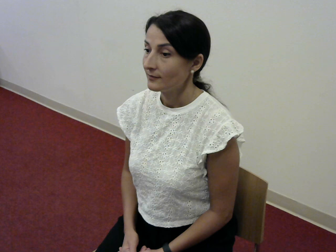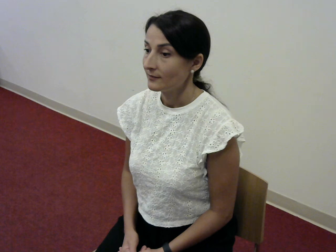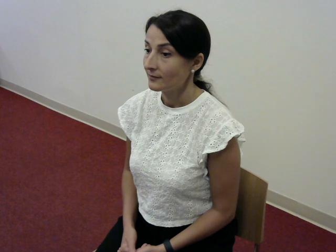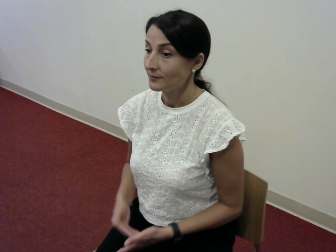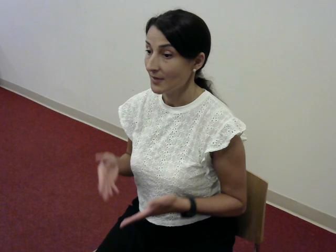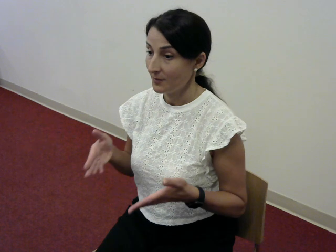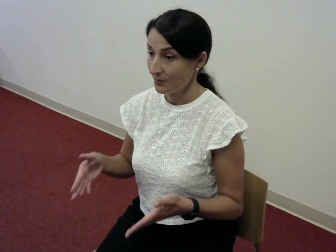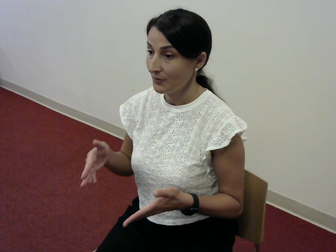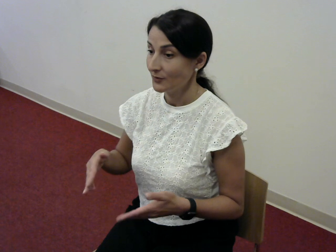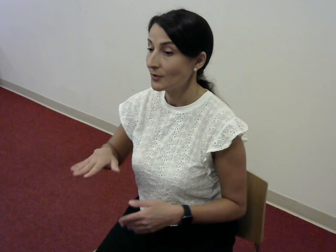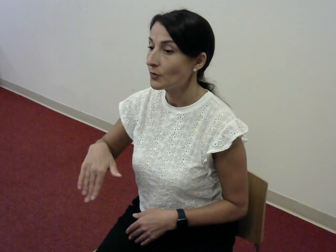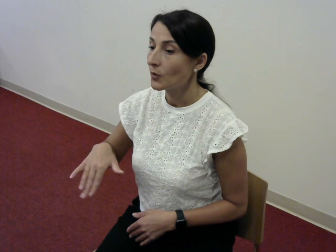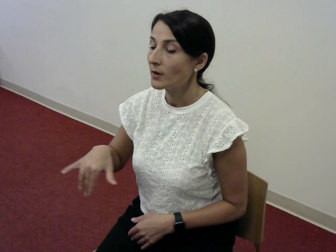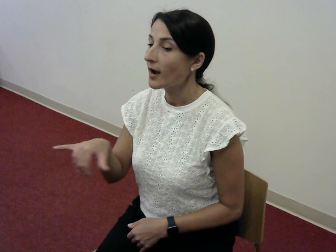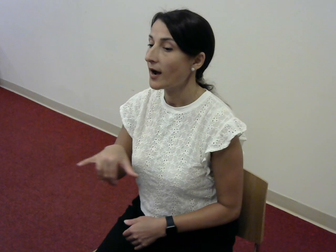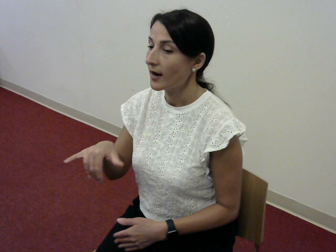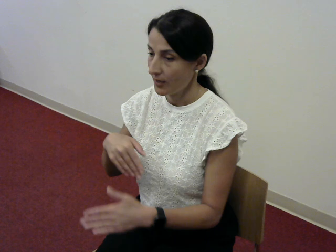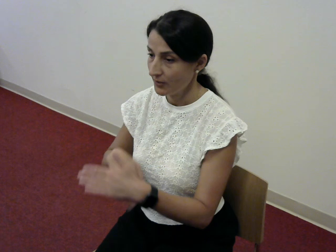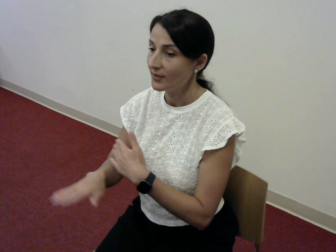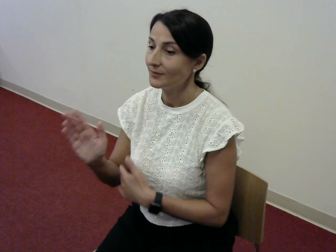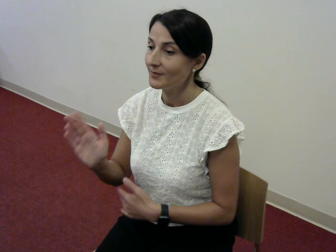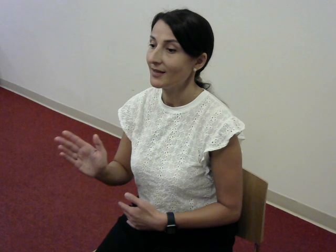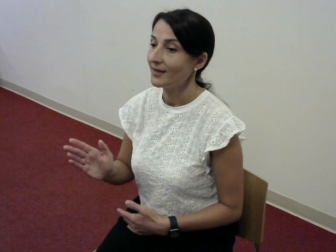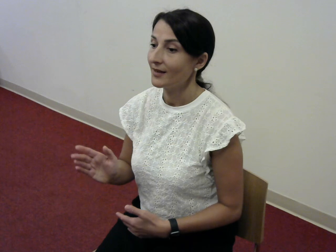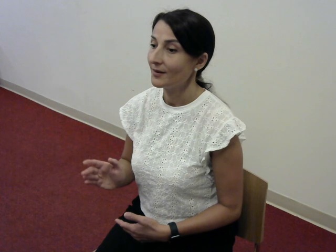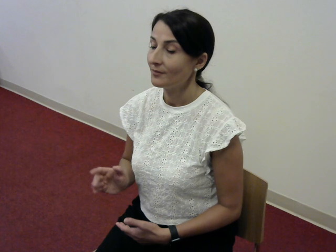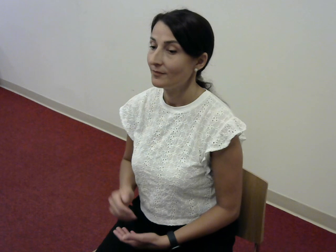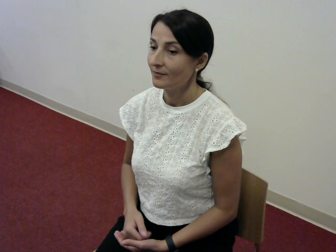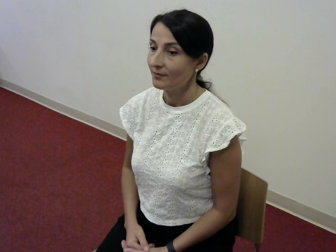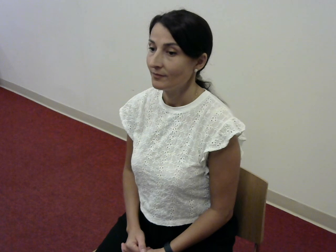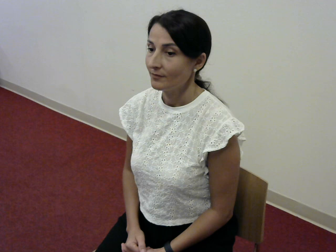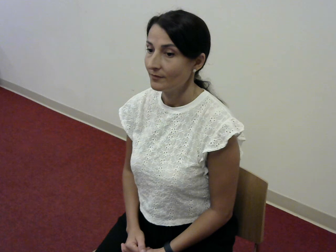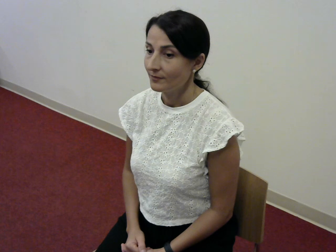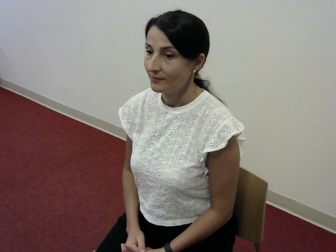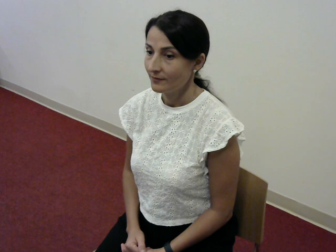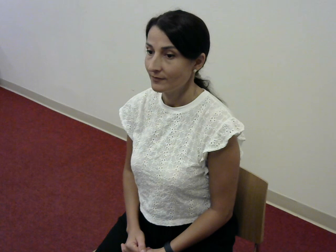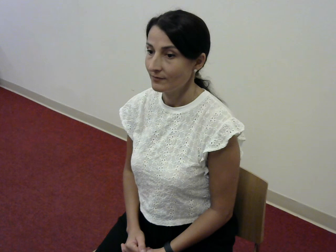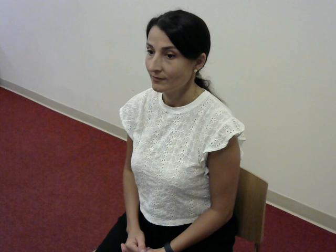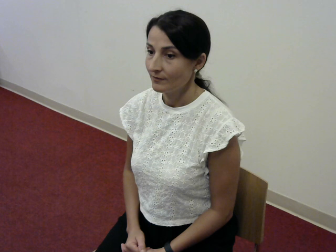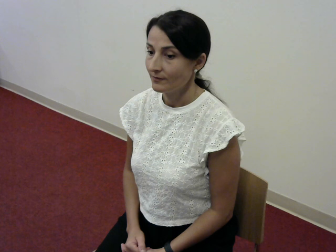Burdan sonra hara getməliyəm?